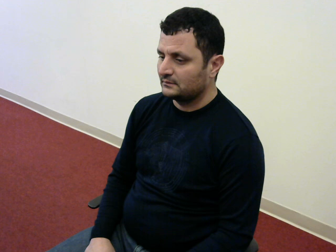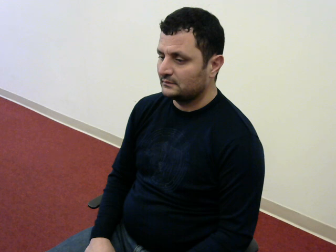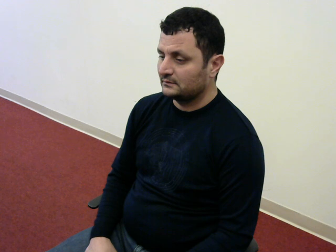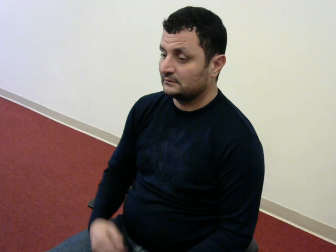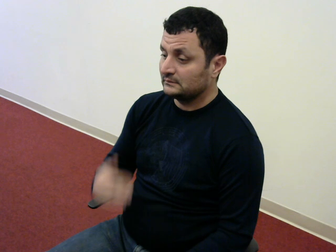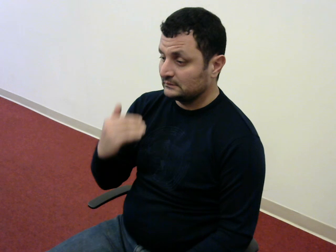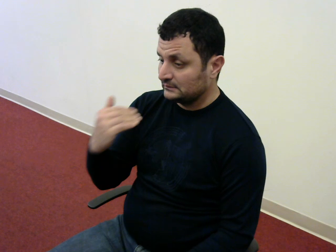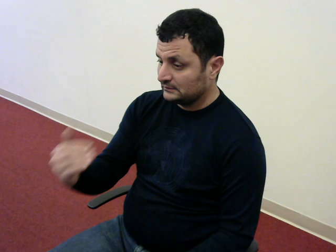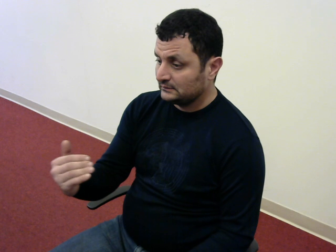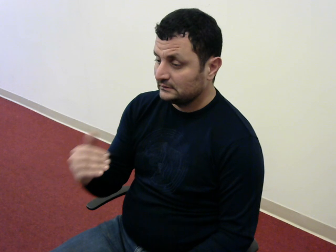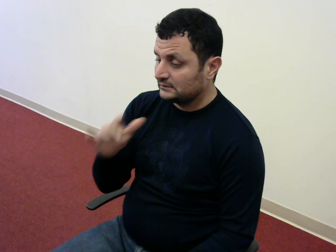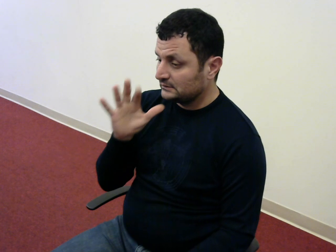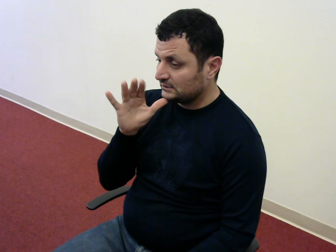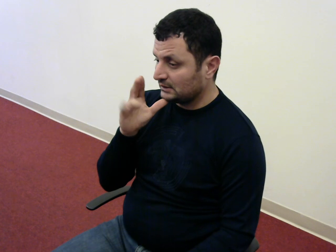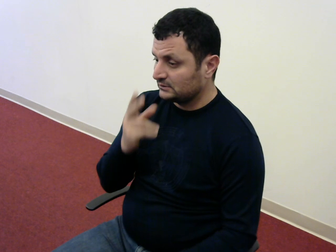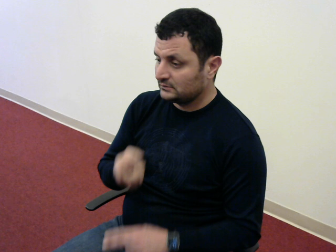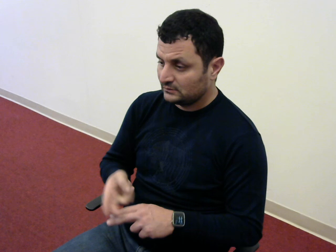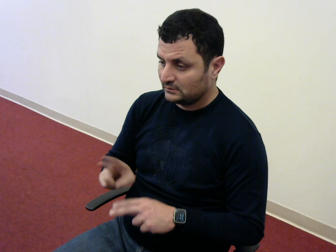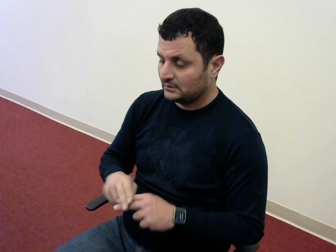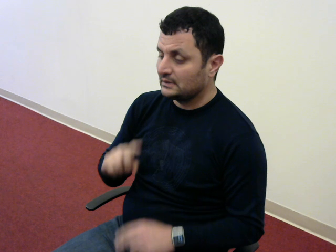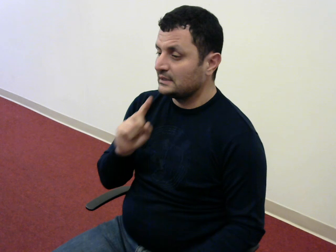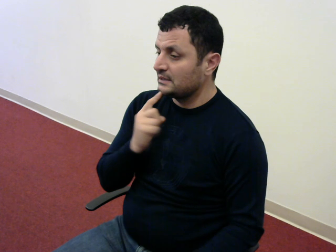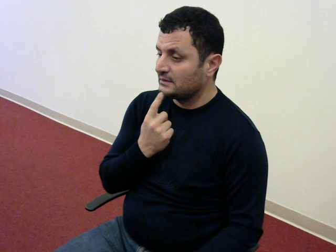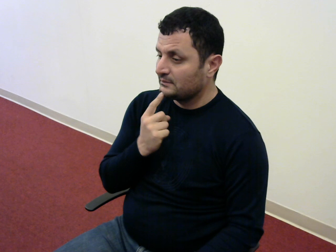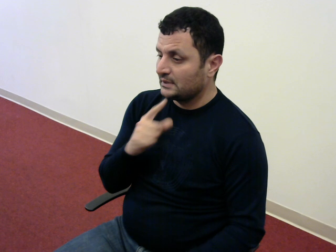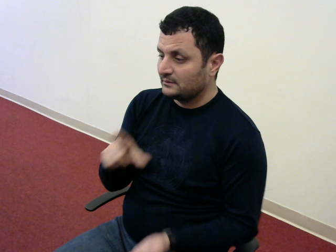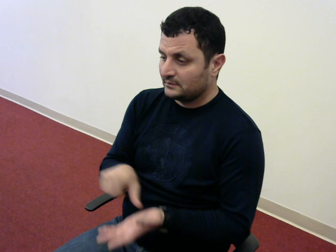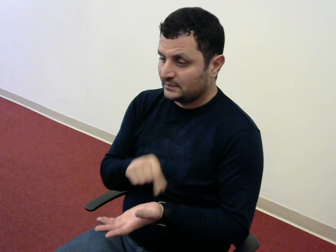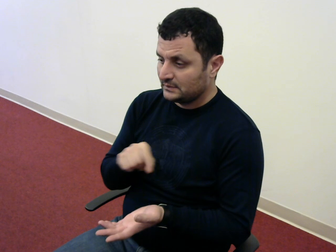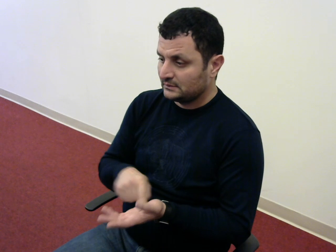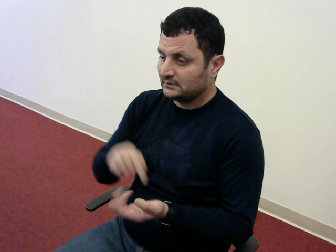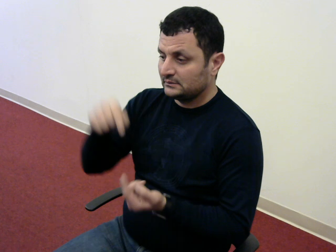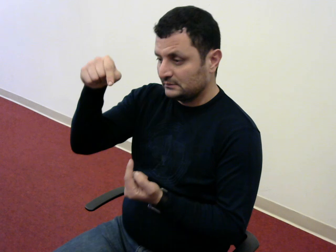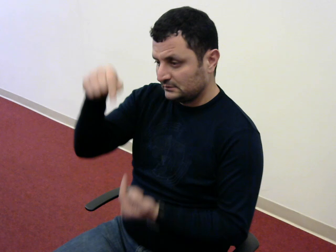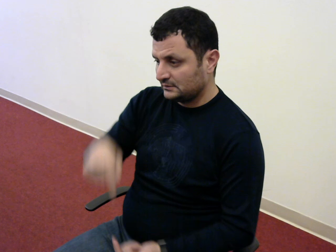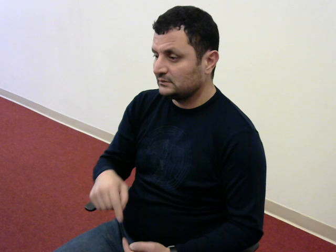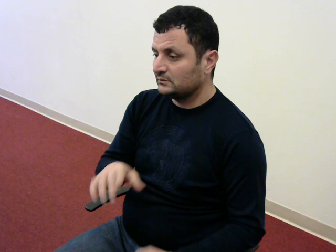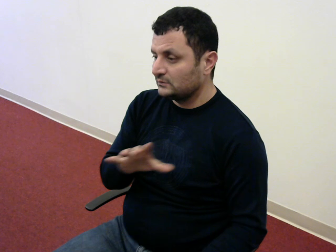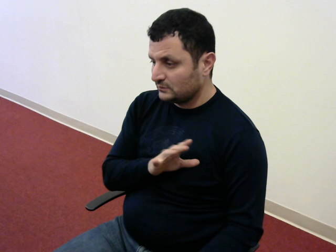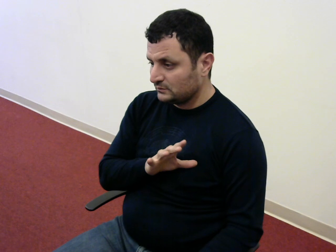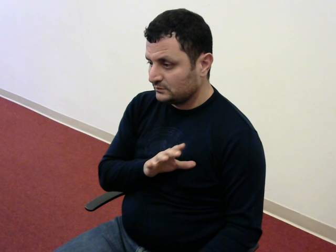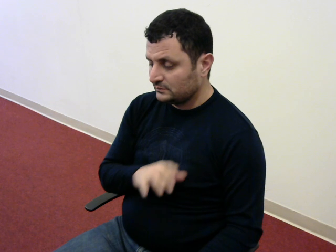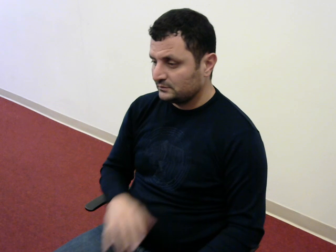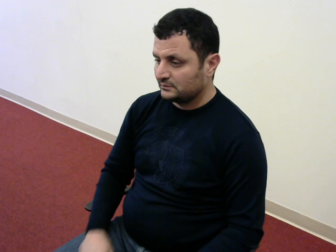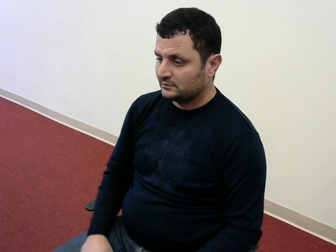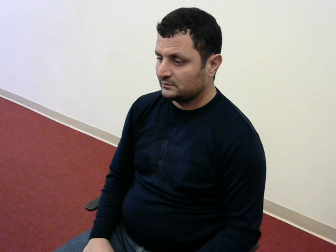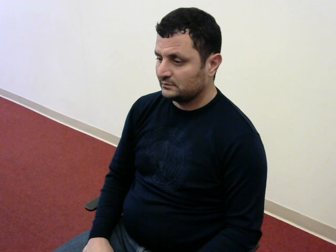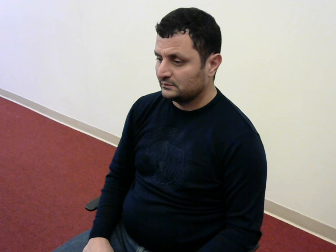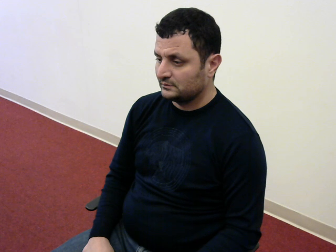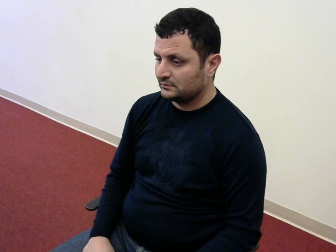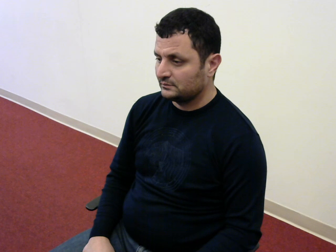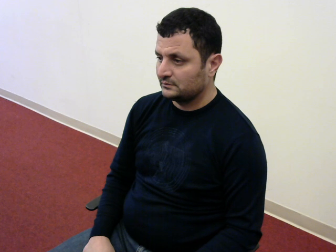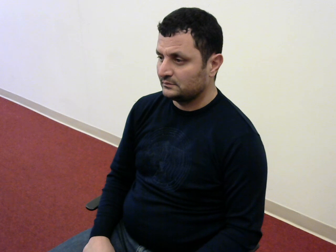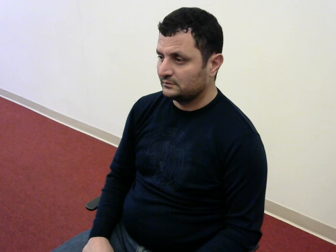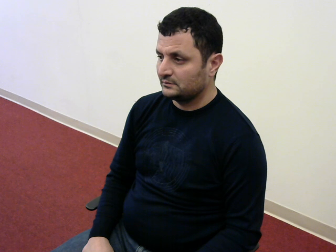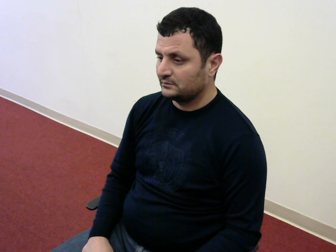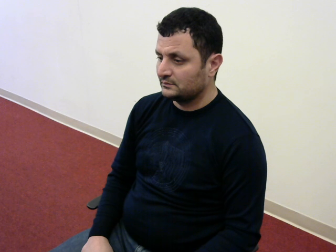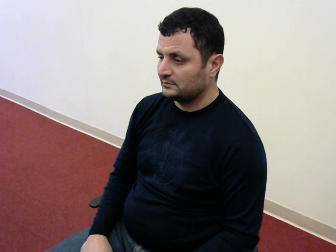Sizə yaşa görə əmək pensiyası təyin olunub